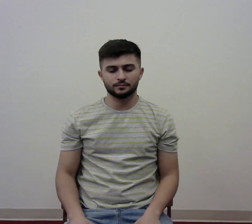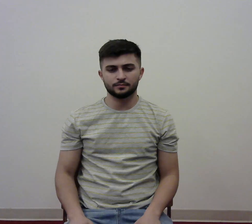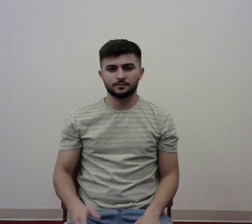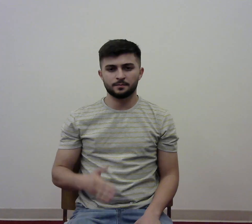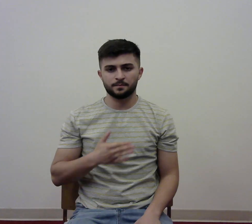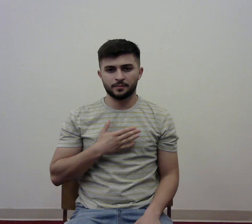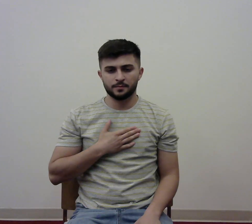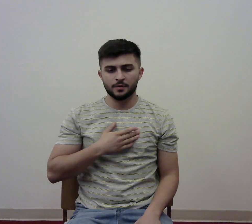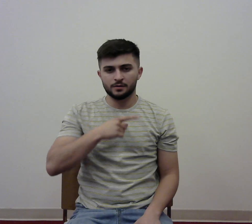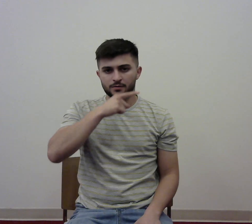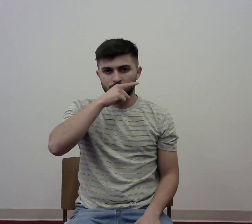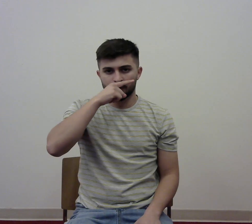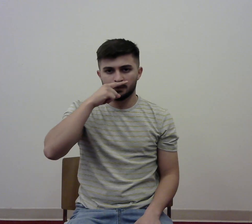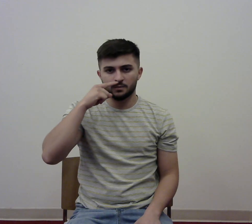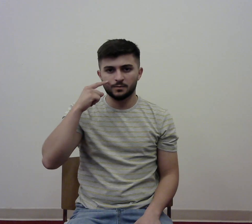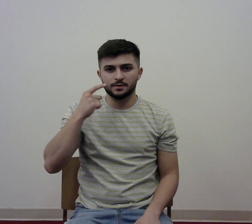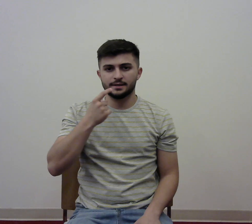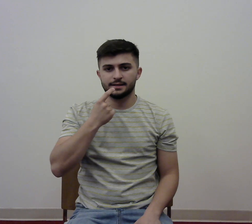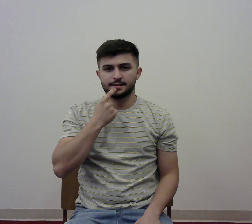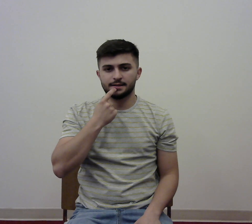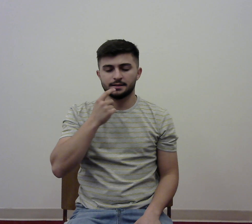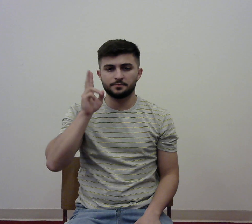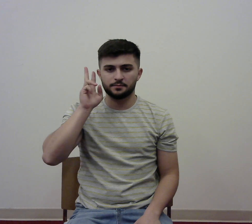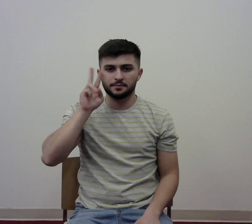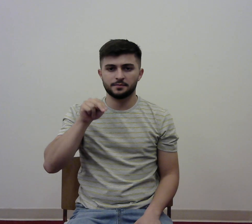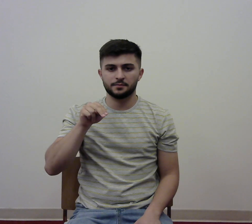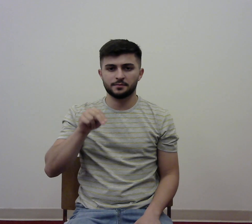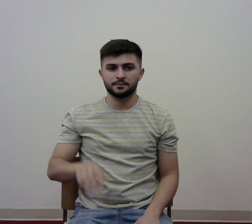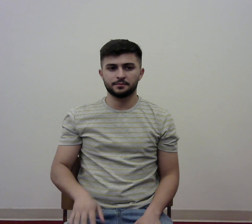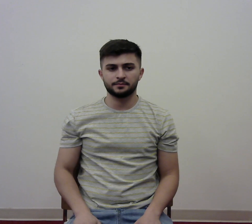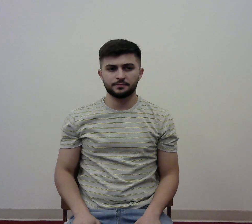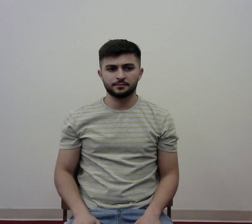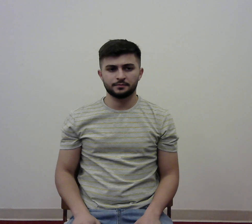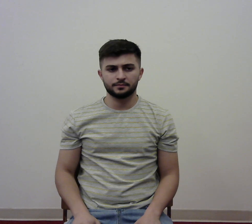Mən rus dilini bilmirəm